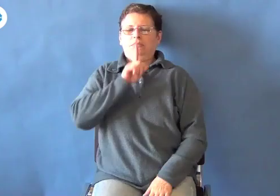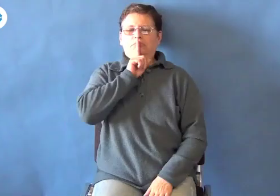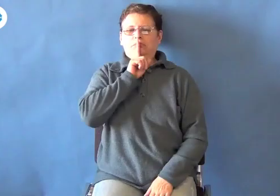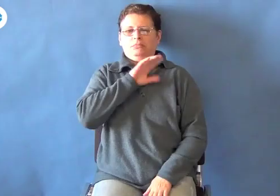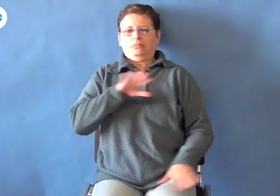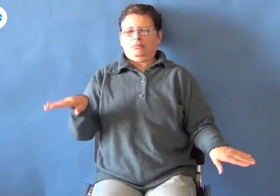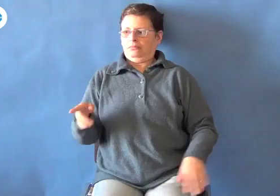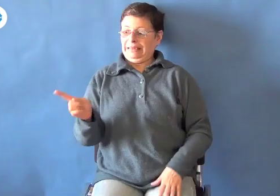Cicho i koniec.